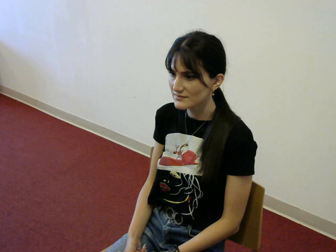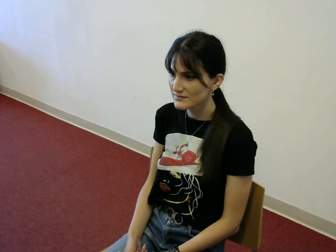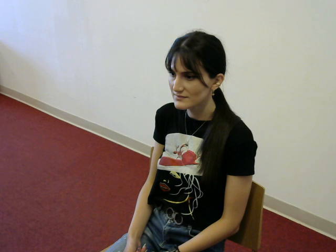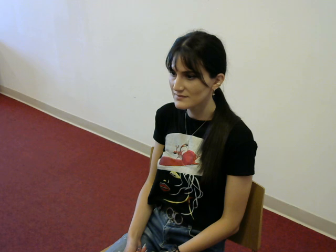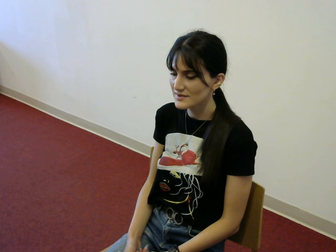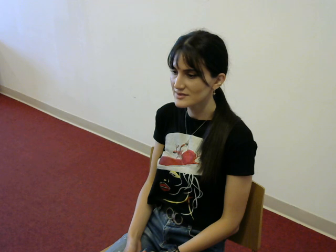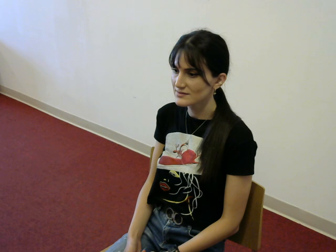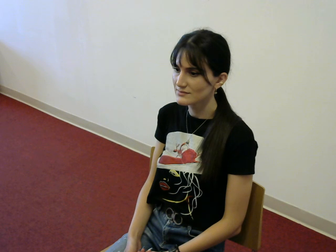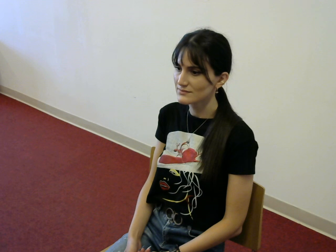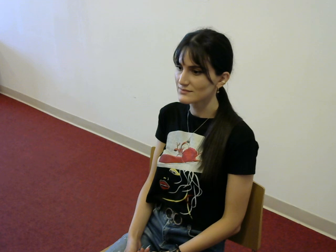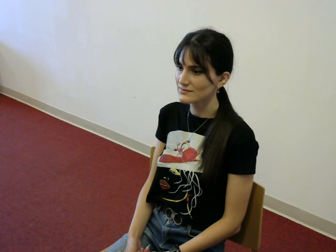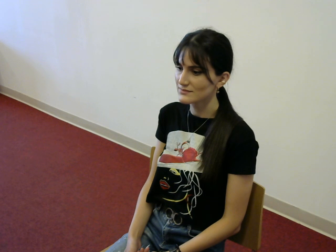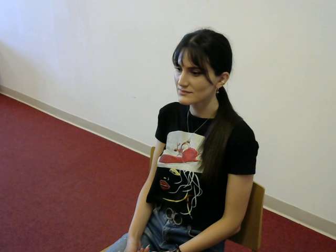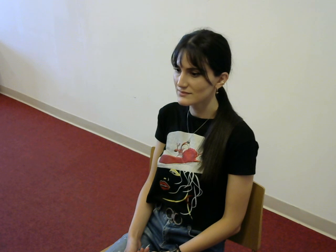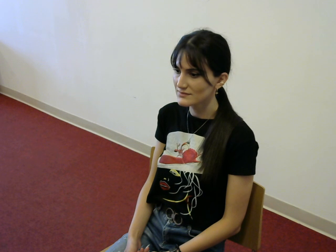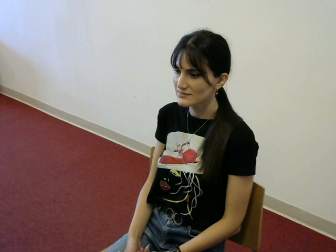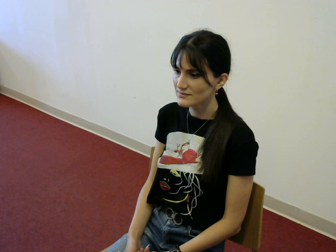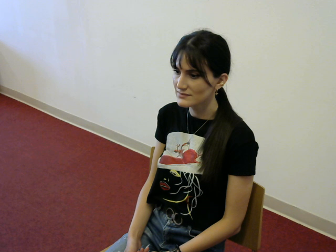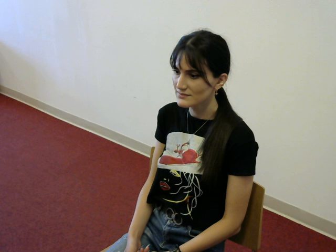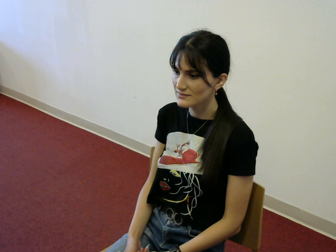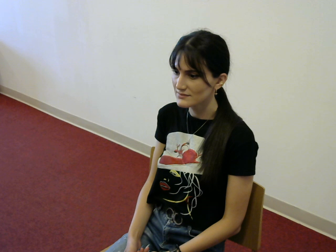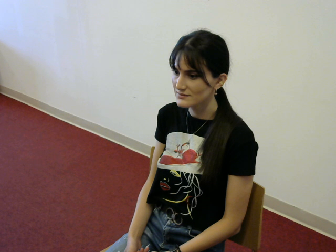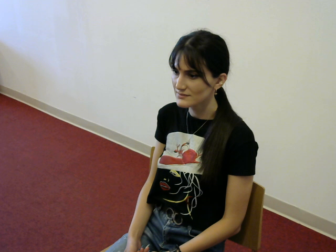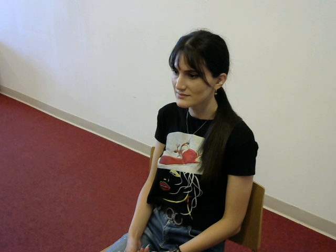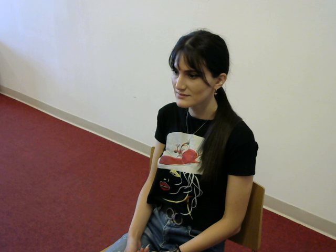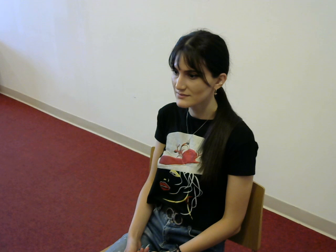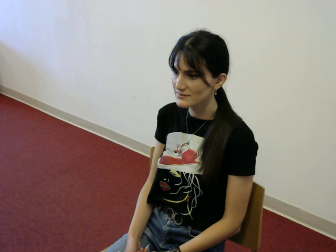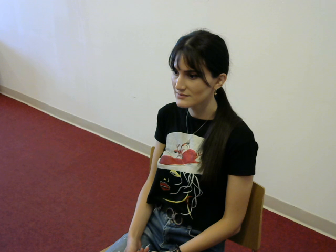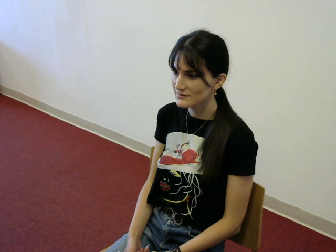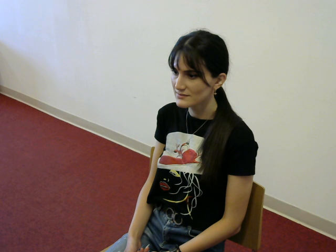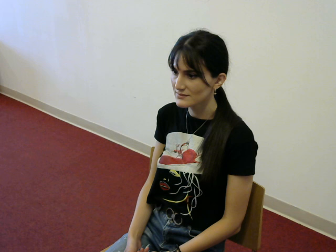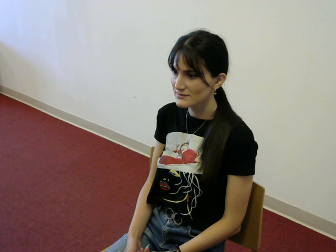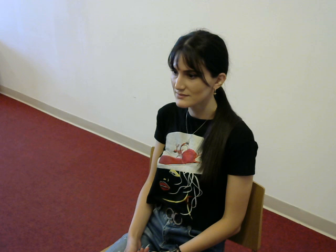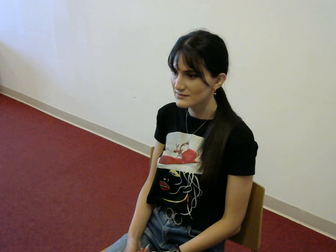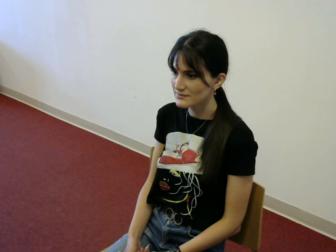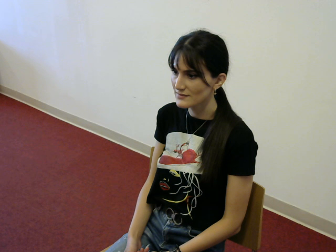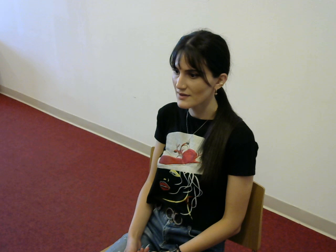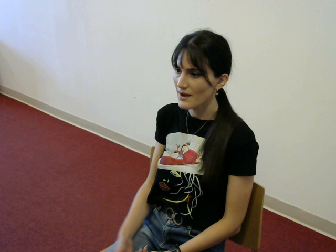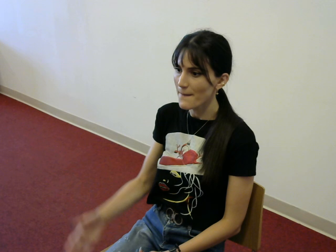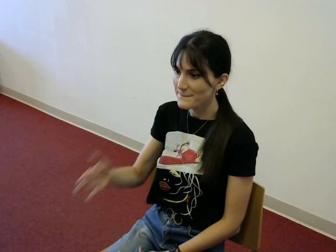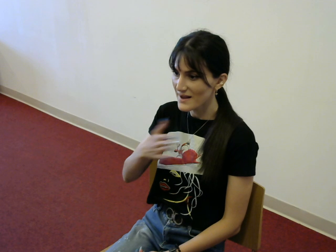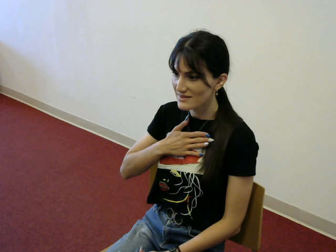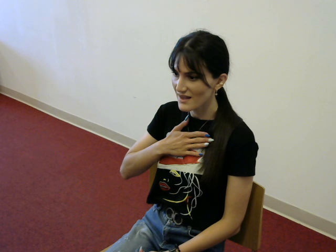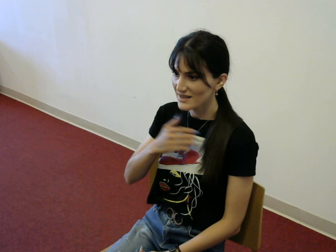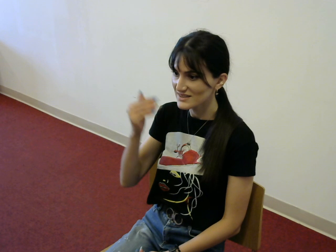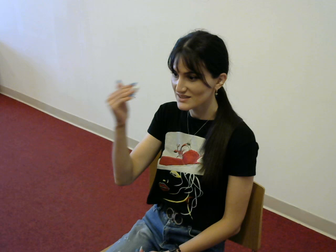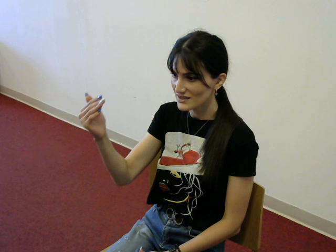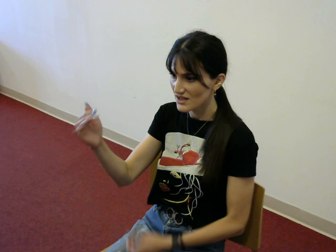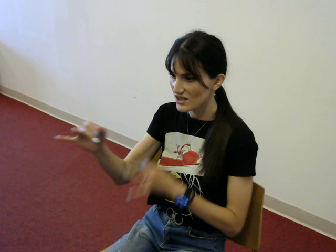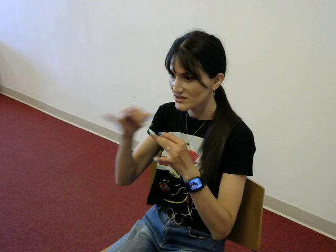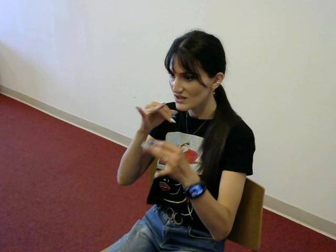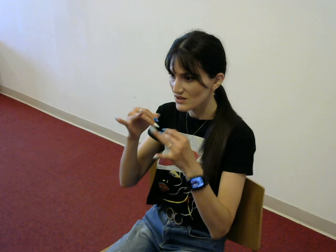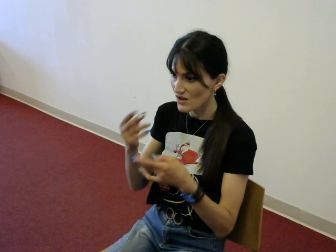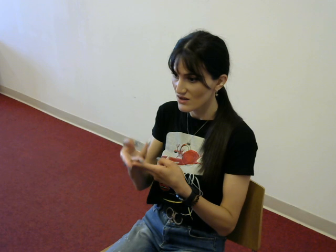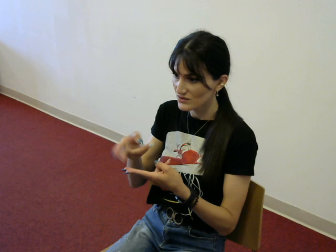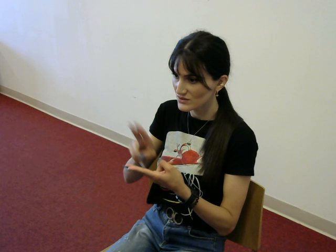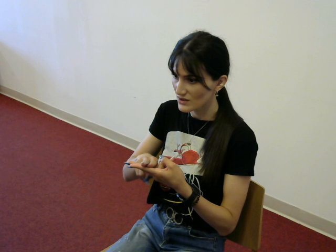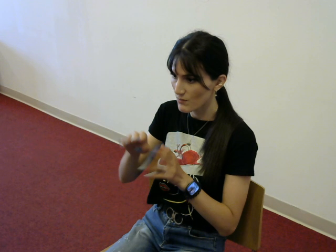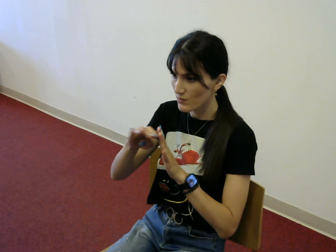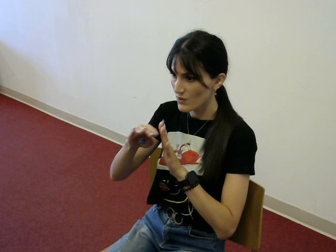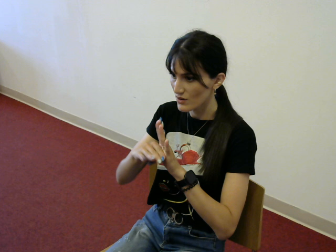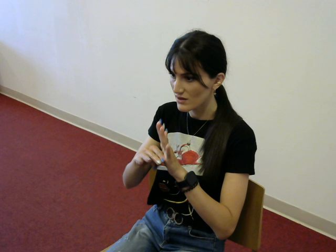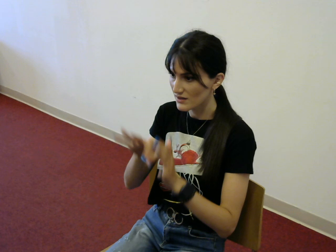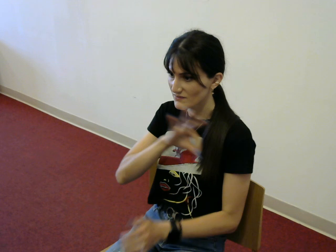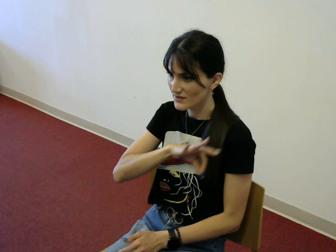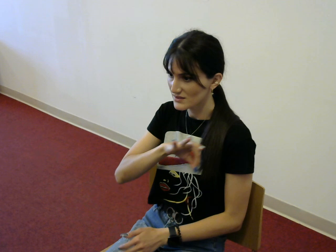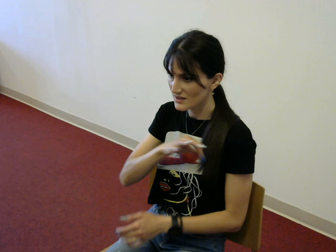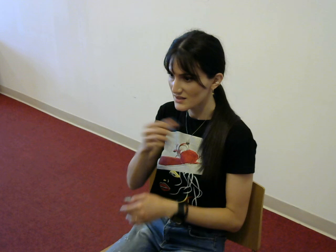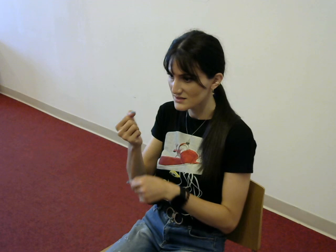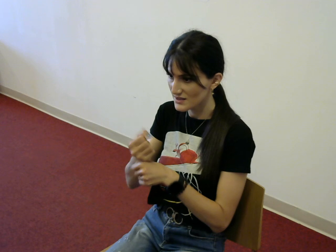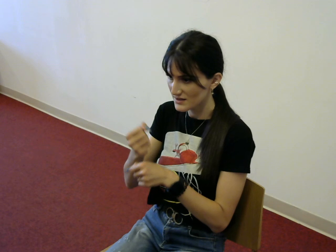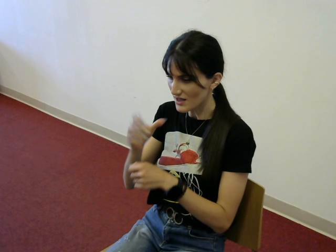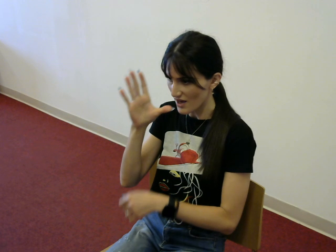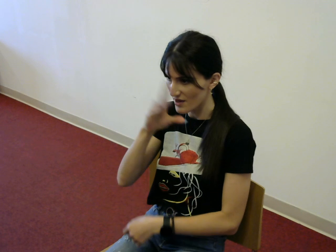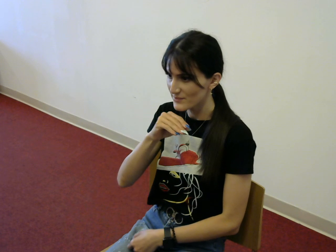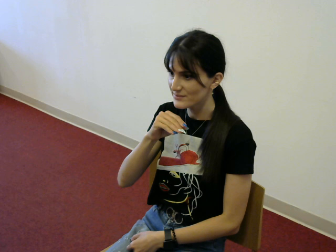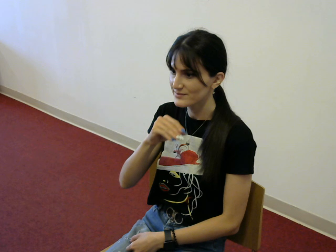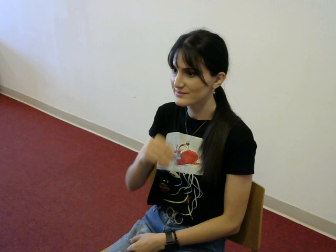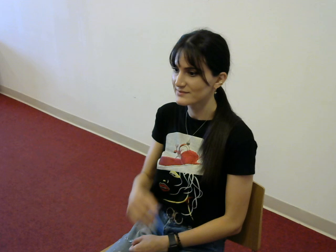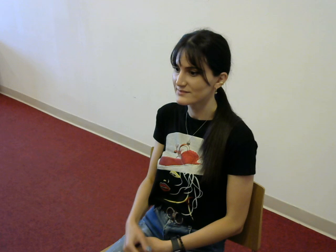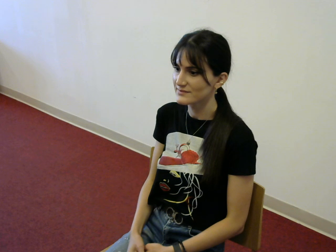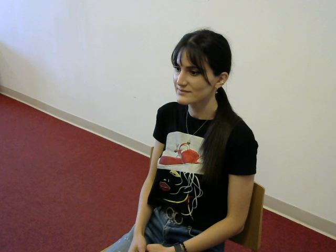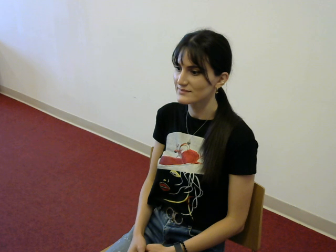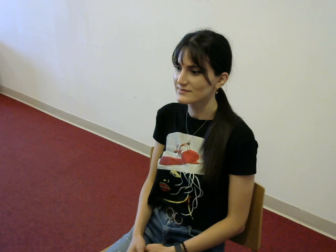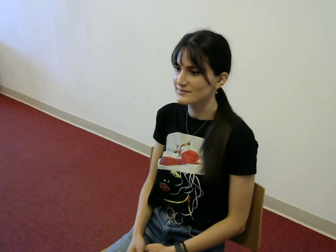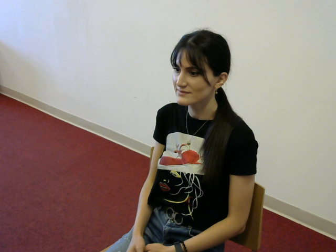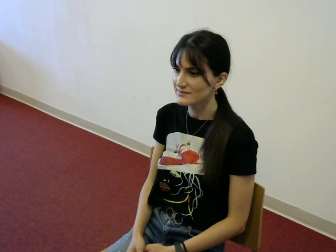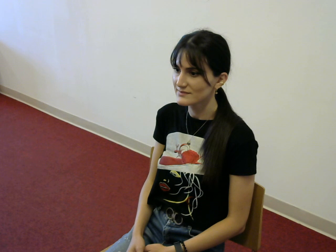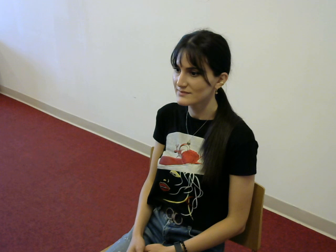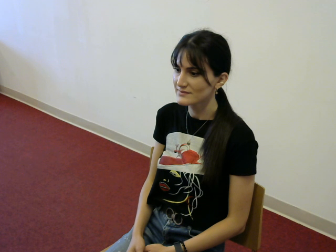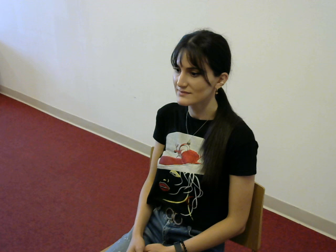Mən sizinlə danışmaq üçün proqramdan istifadə edə bilərəm